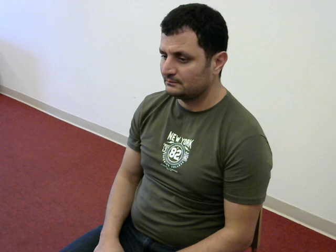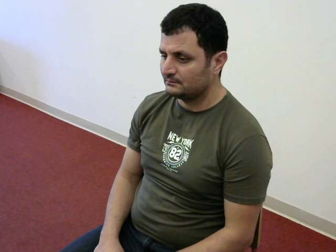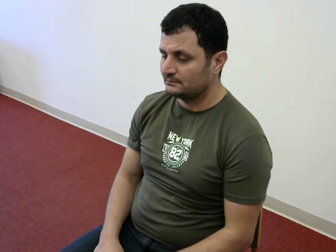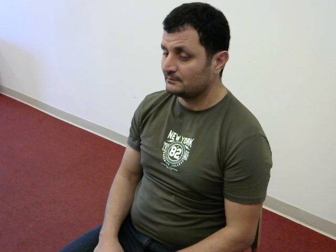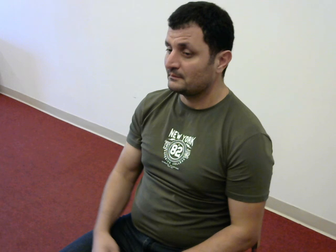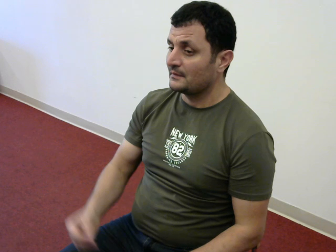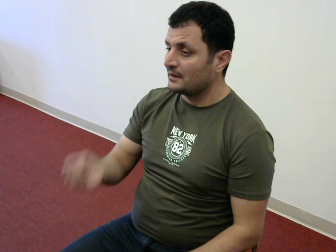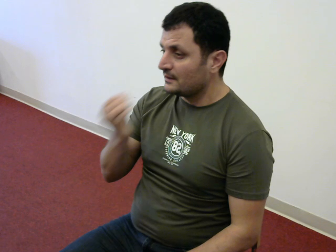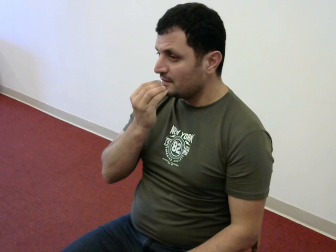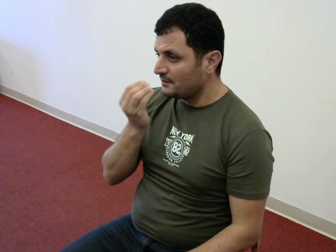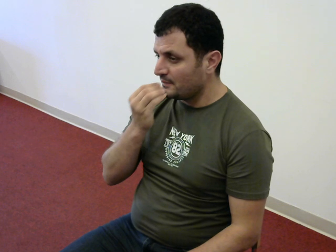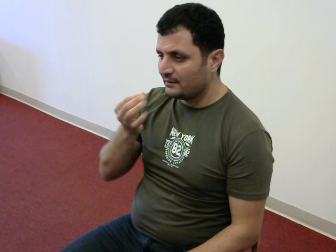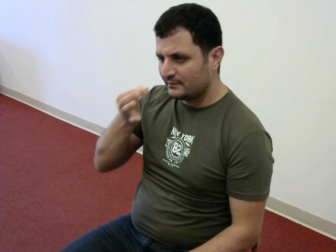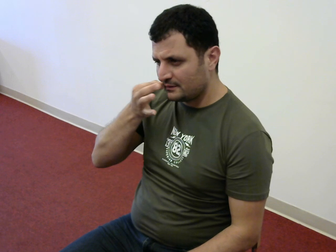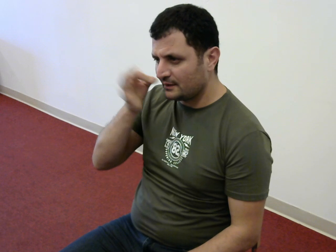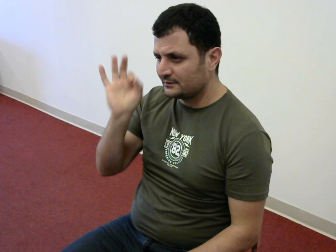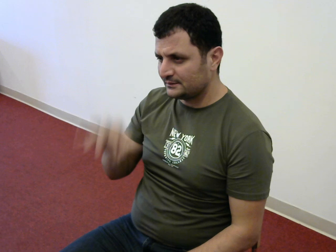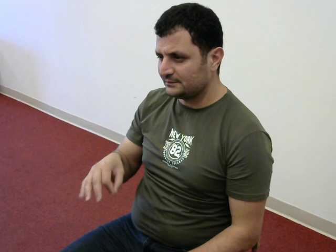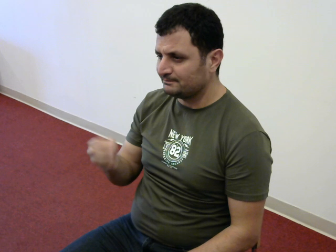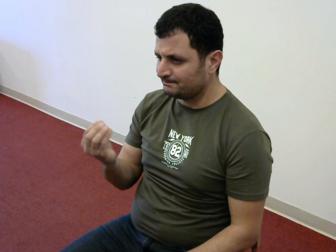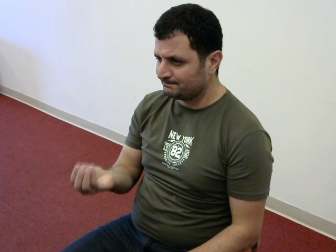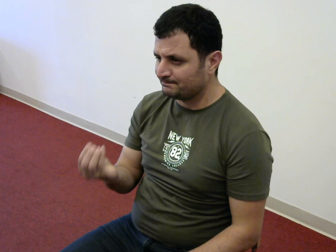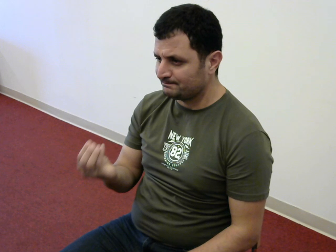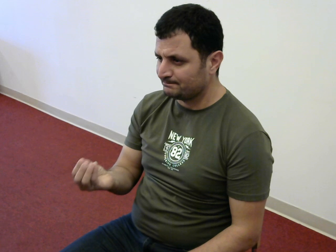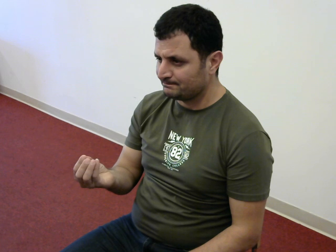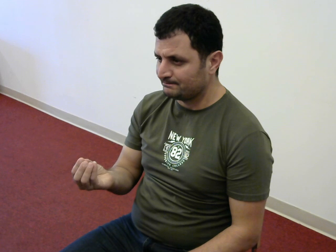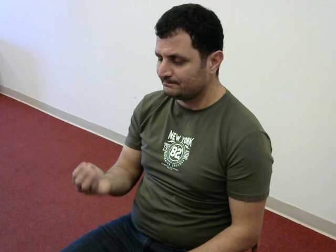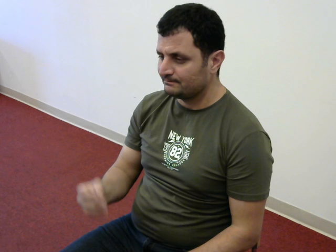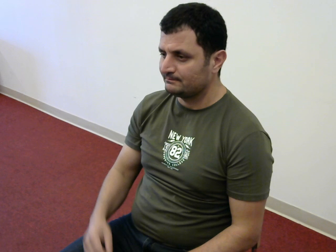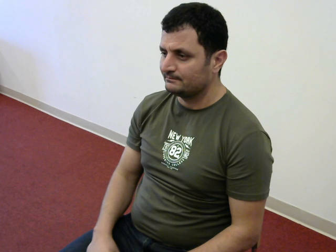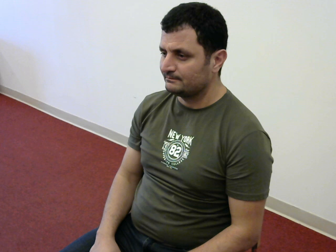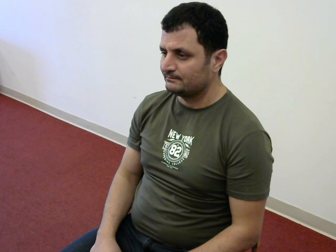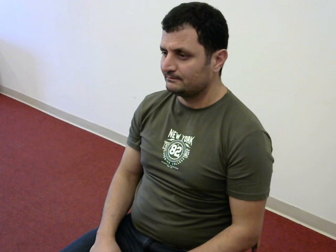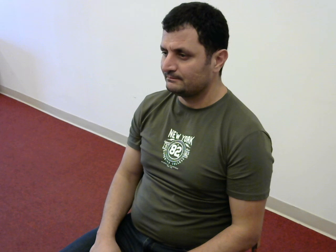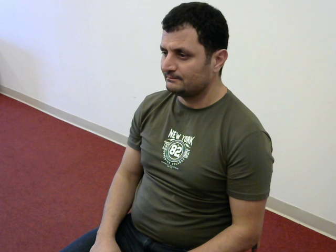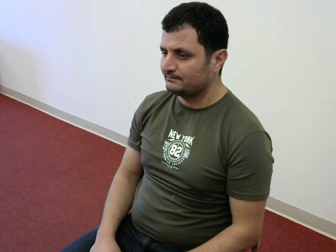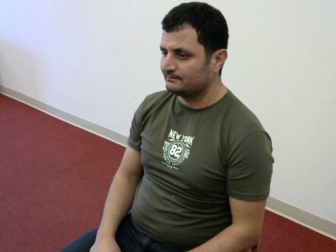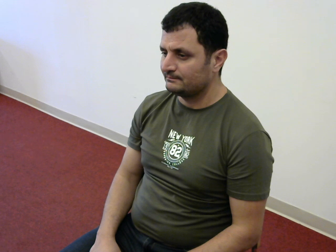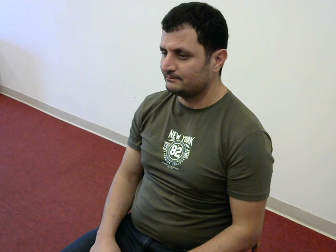Yemək dadlı idi